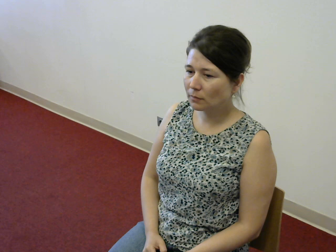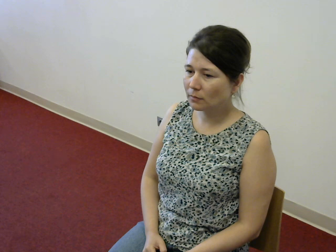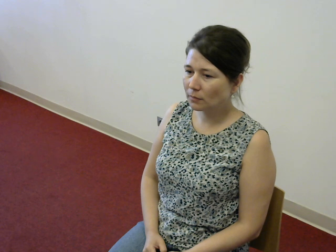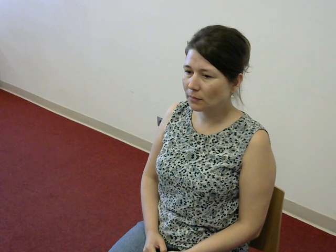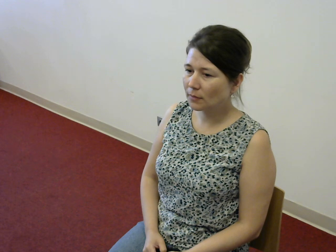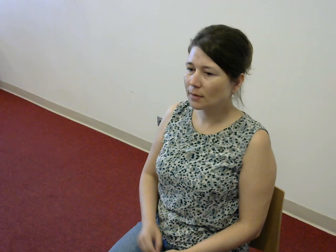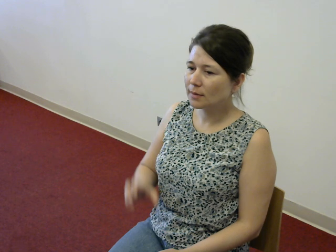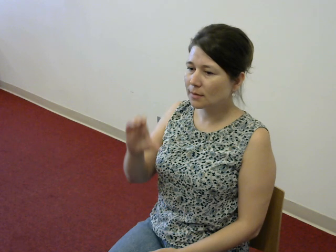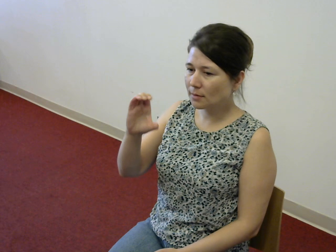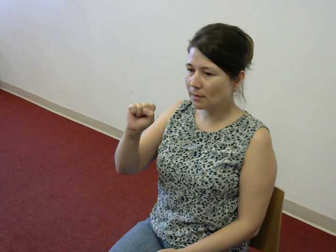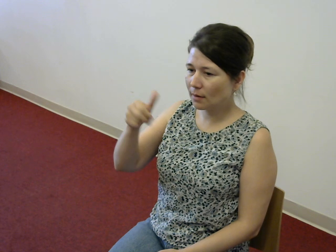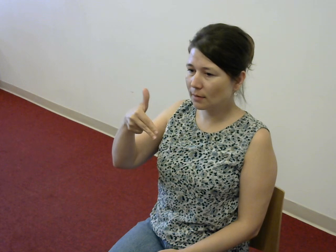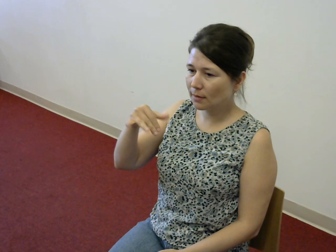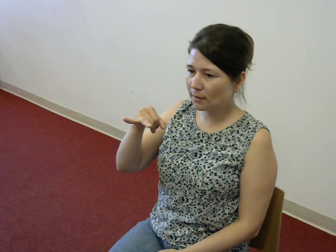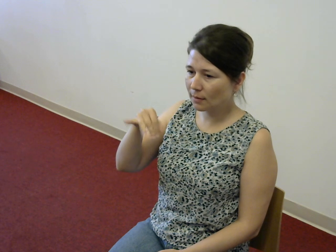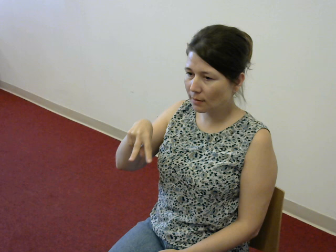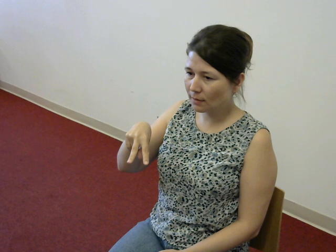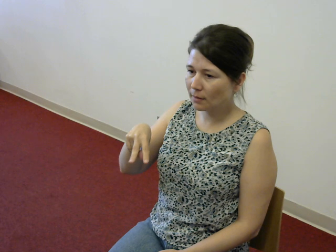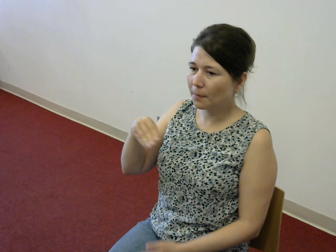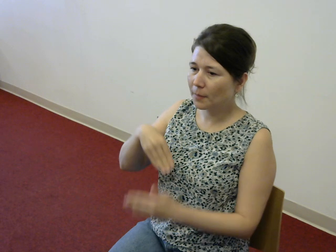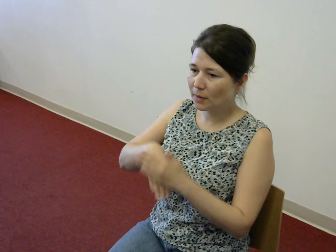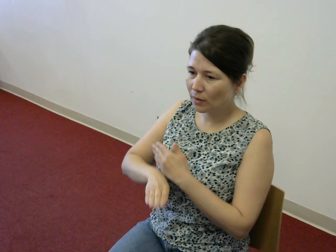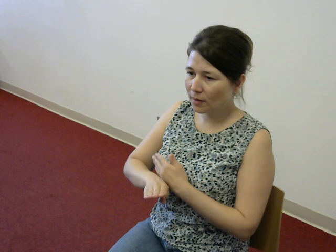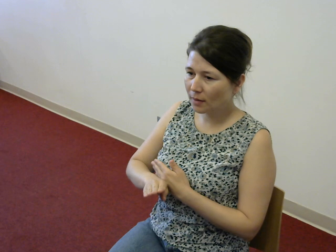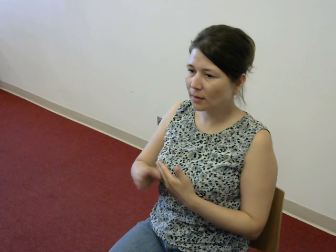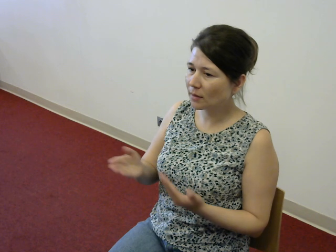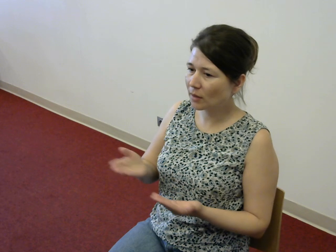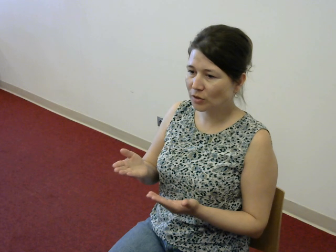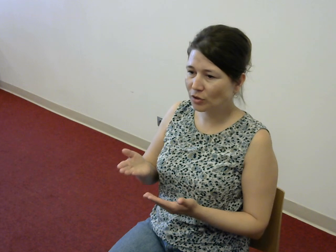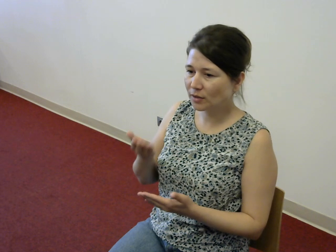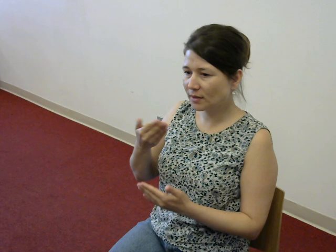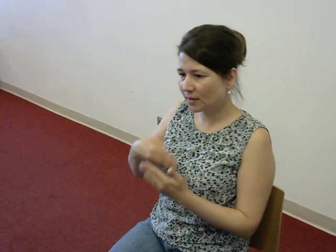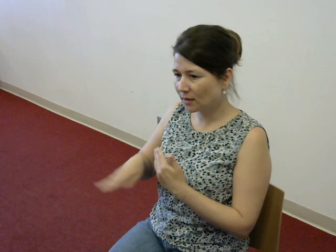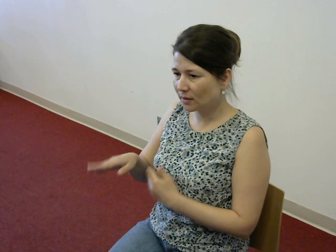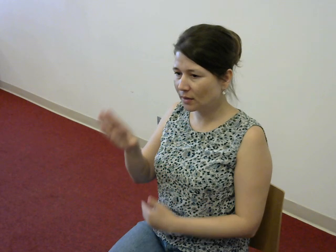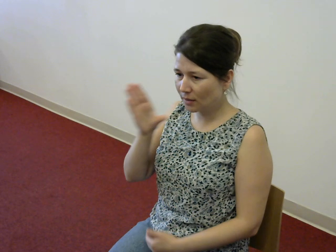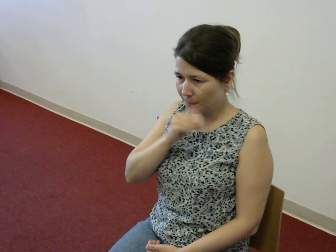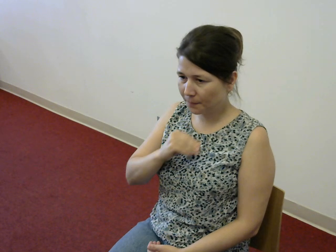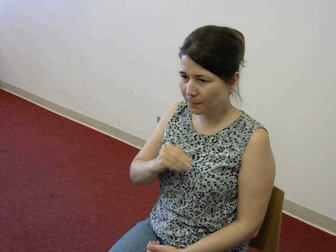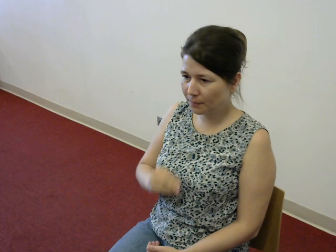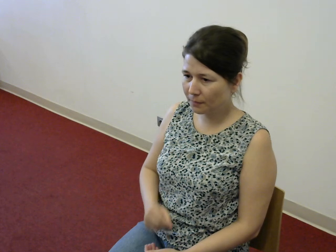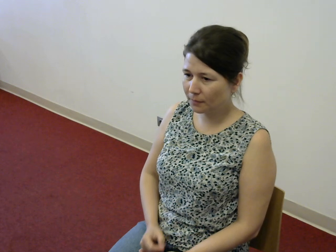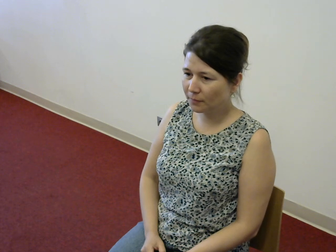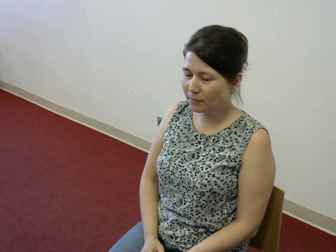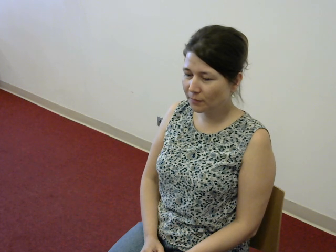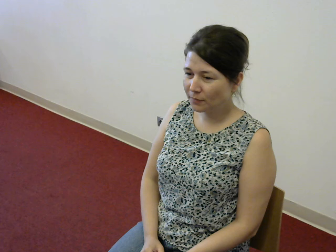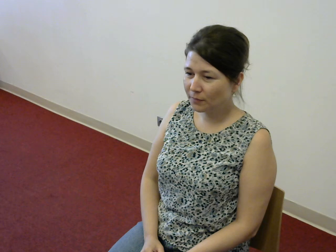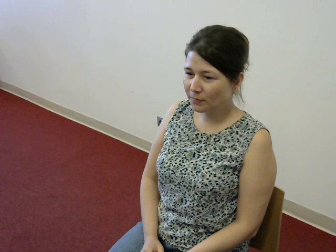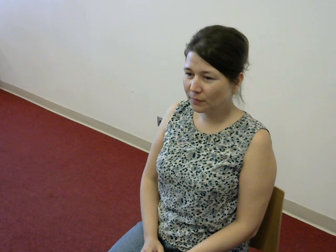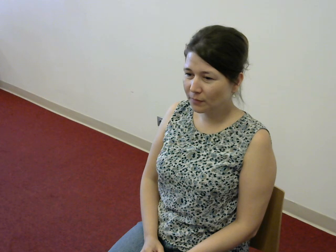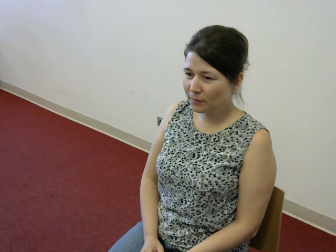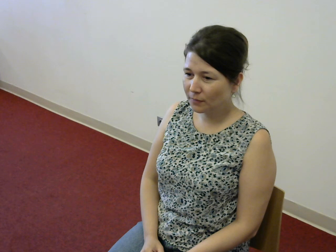Sahil metrosuna necə gedə bilərəm?